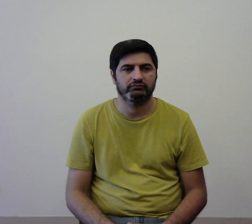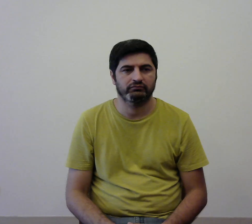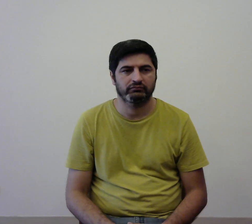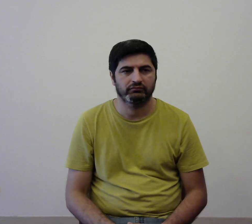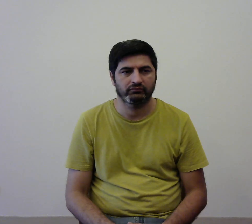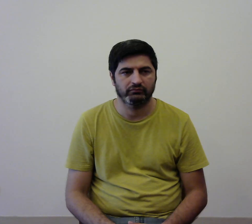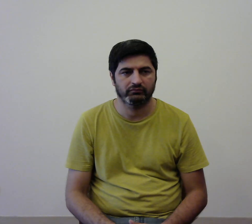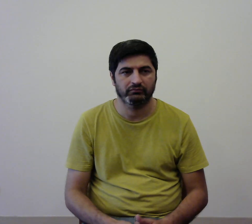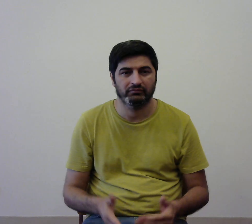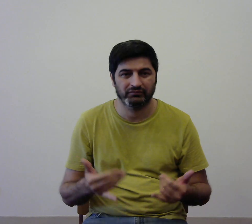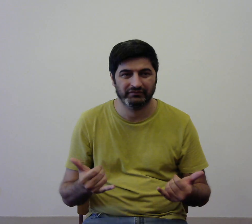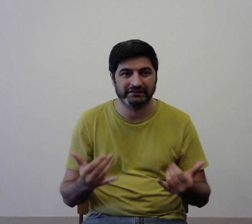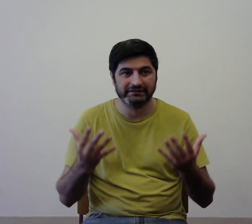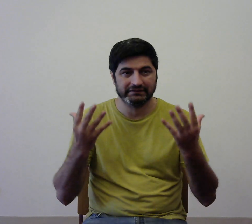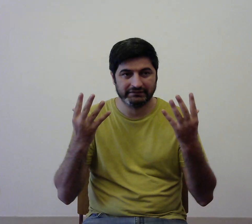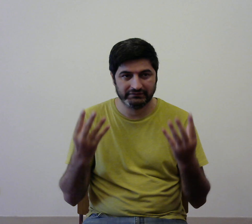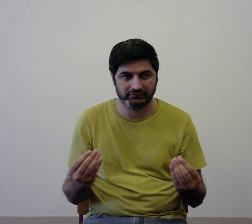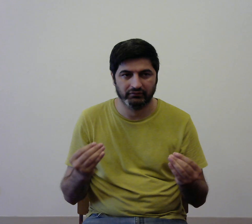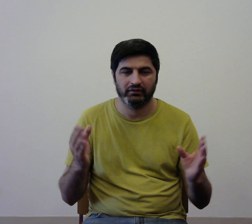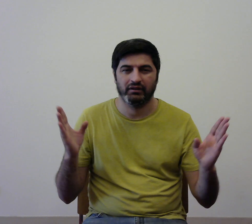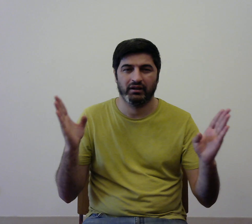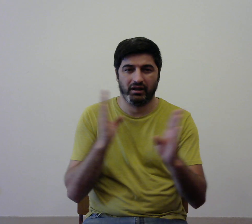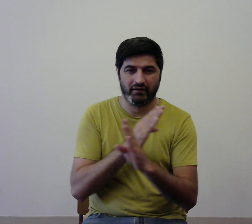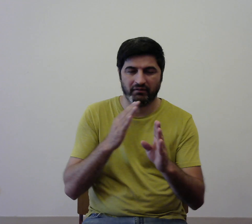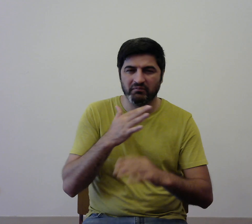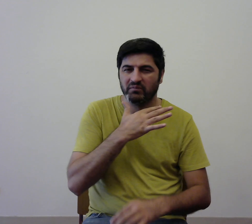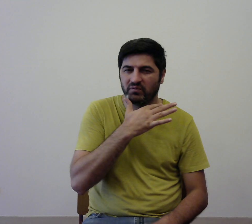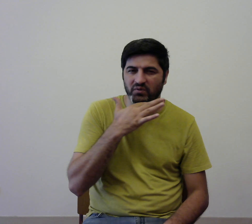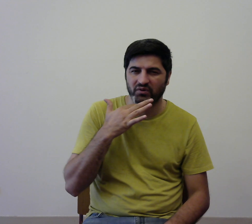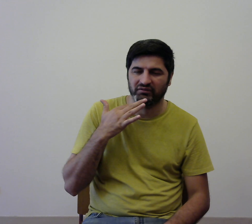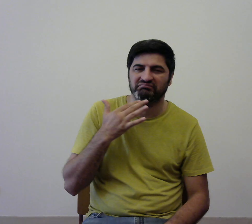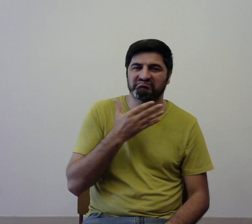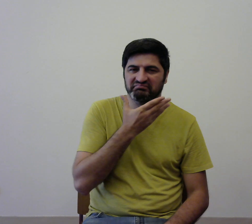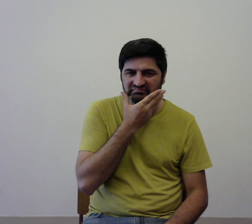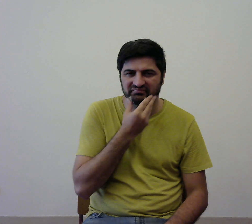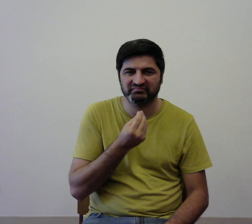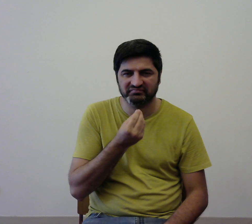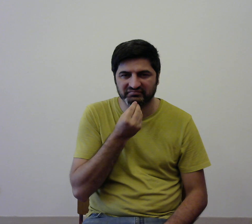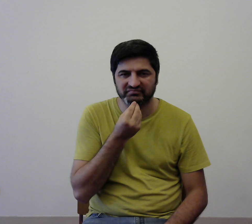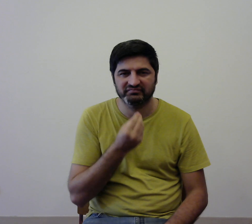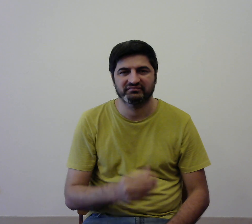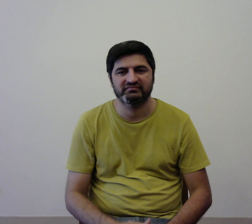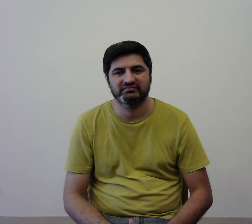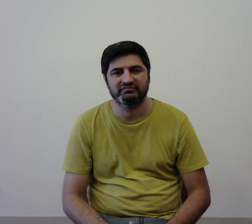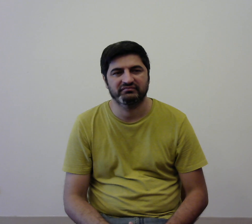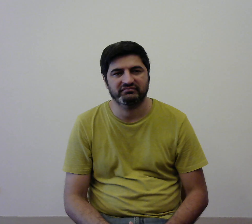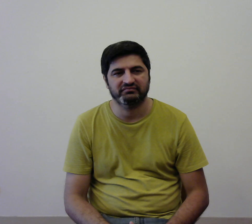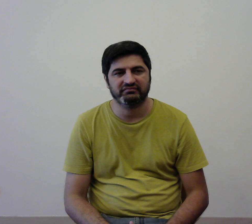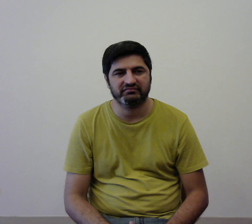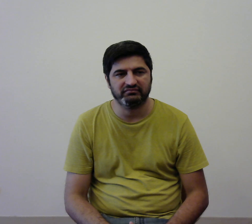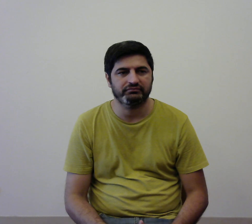Bu gün hava çox gözəldir